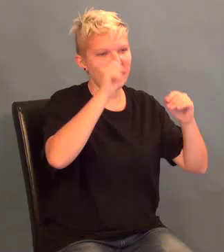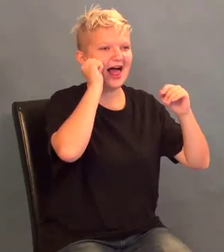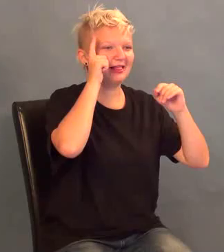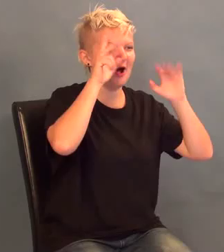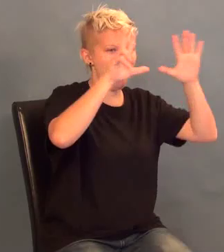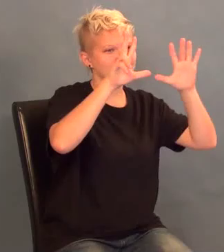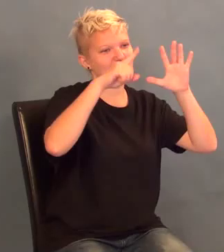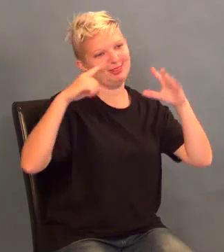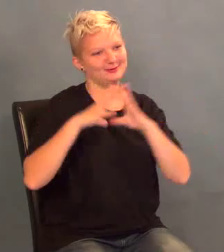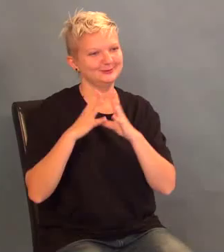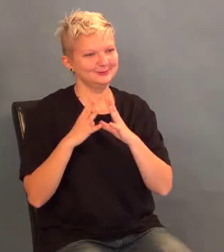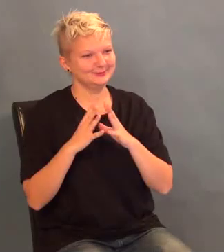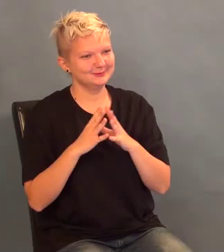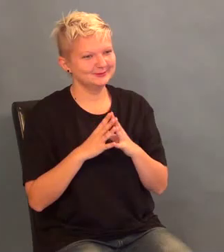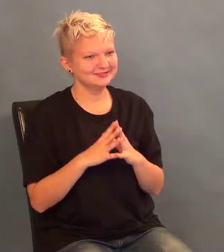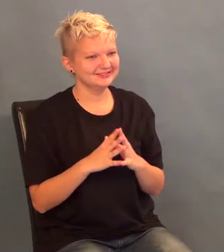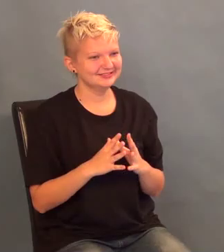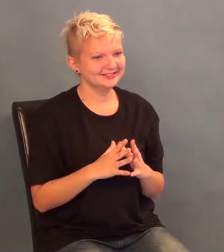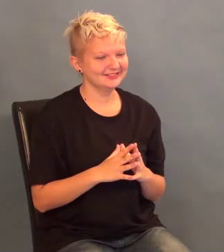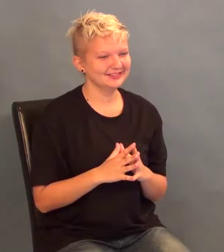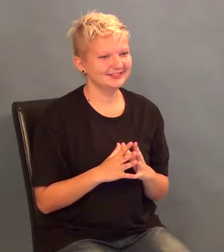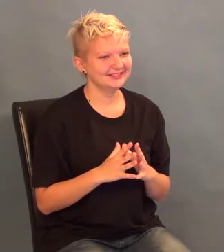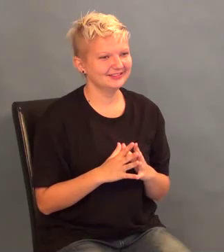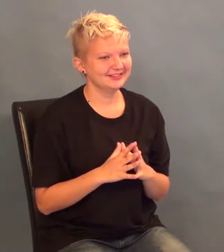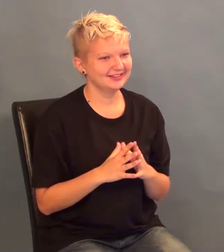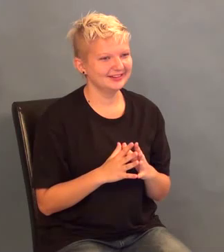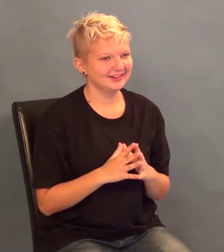Rano od ósmej do dziesiątej.